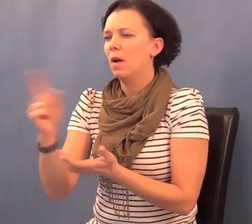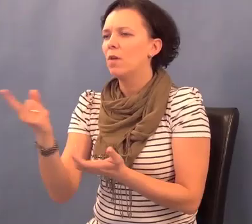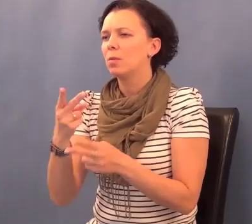Nie wolno.